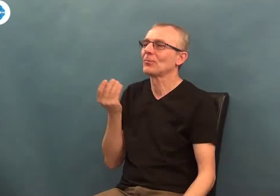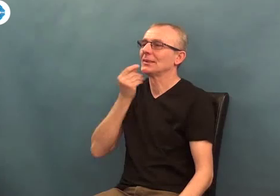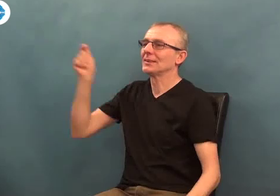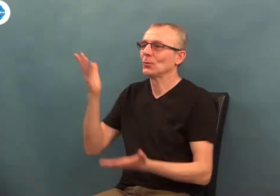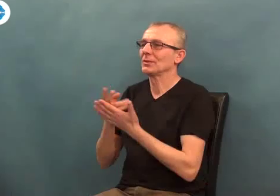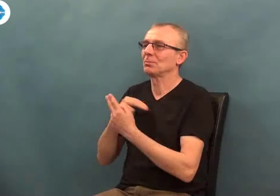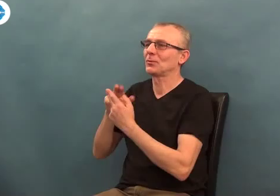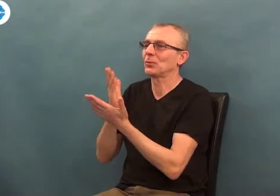Już się umówiłem, to jak?